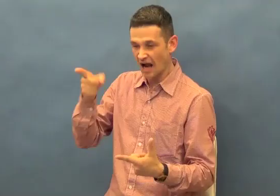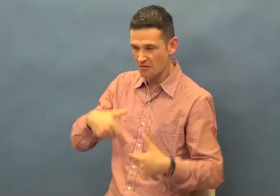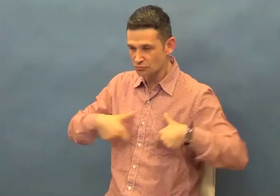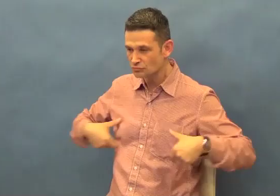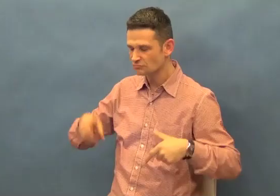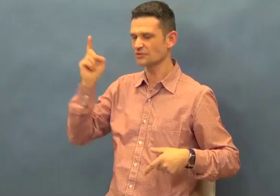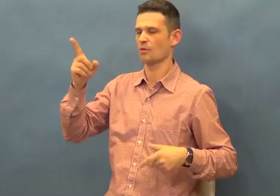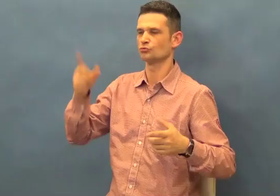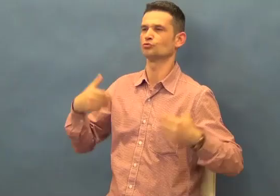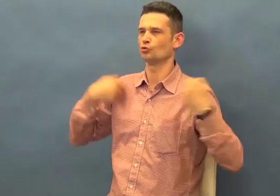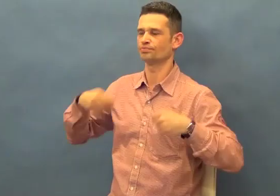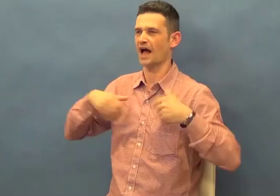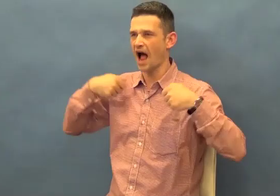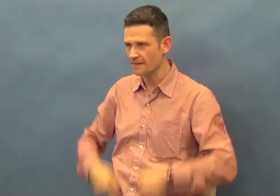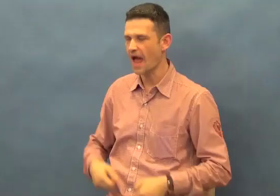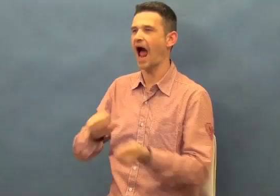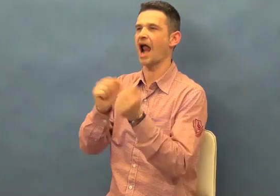Zakaz wejścia w biustonoszu może oznaczać nakaz ubrania się.